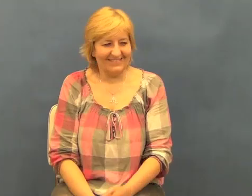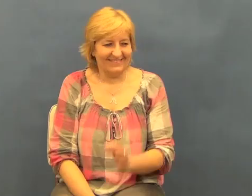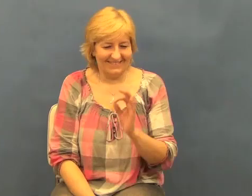Dobrze.